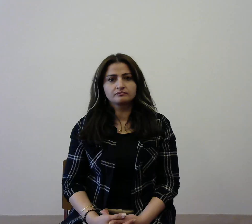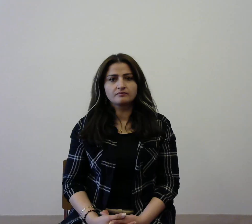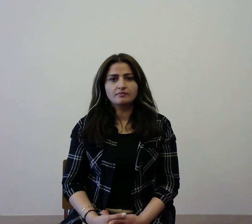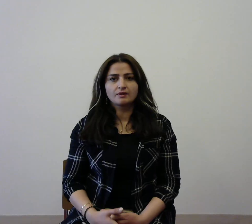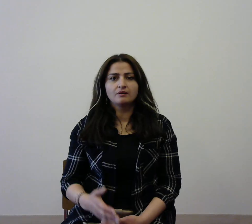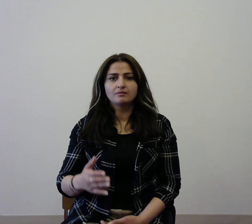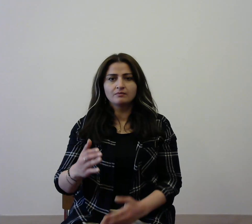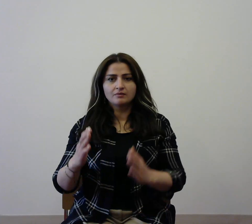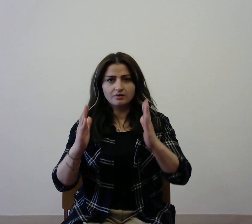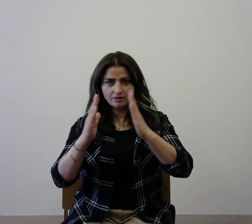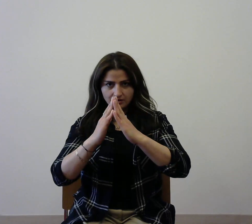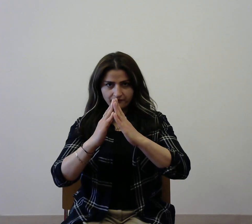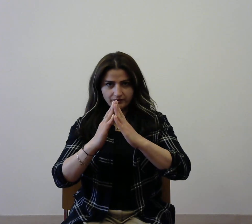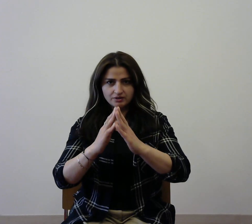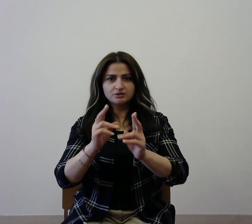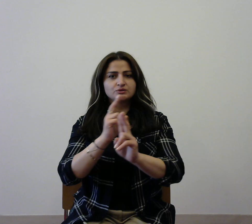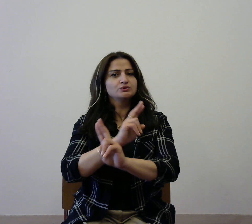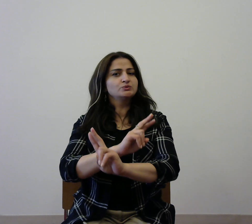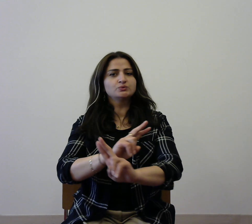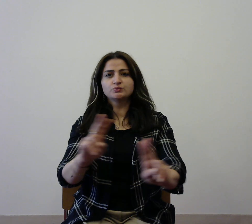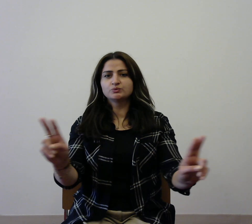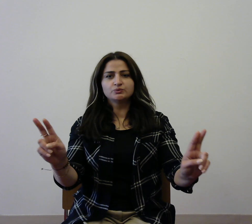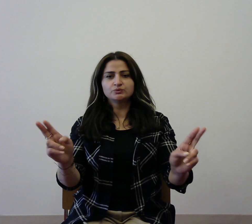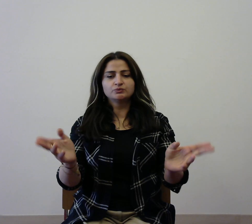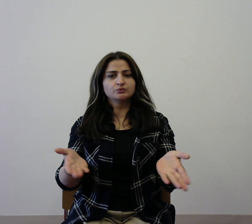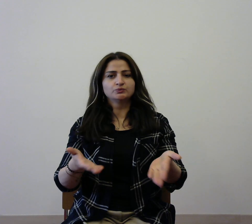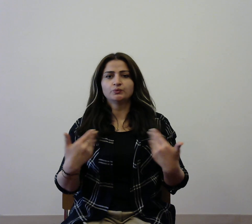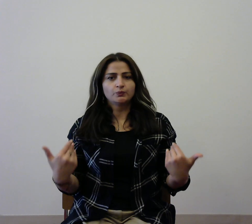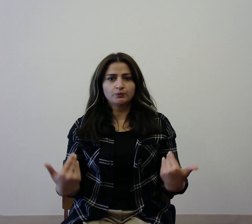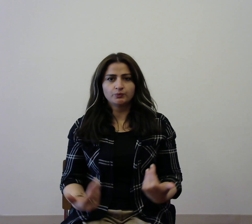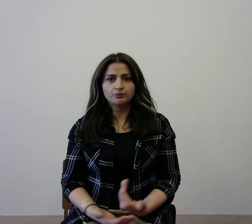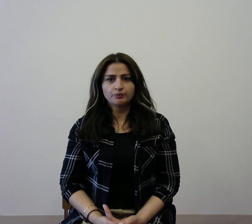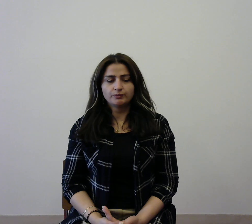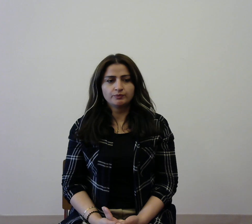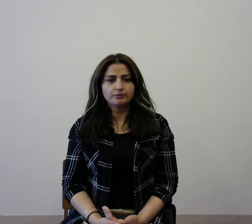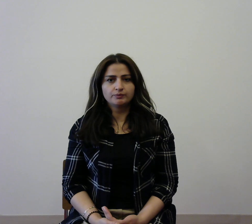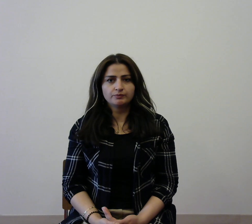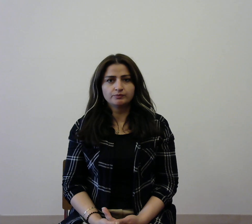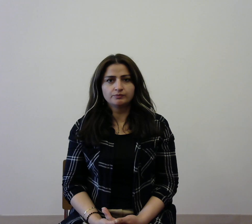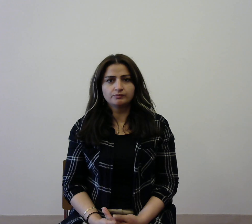Evdə heç kəs yoxdur